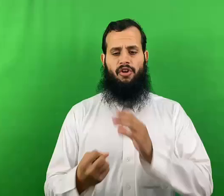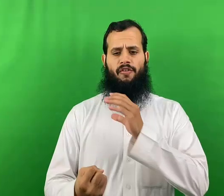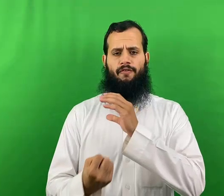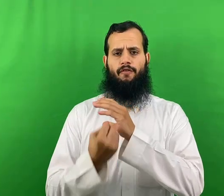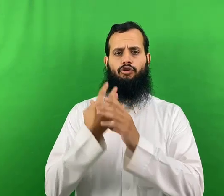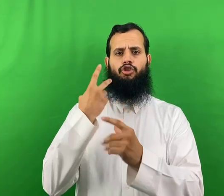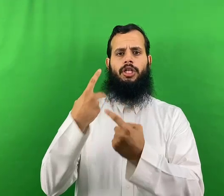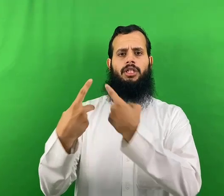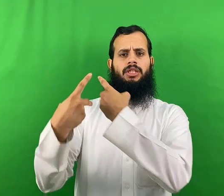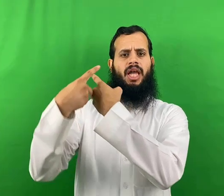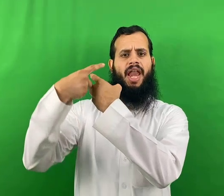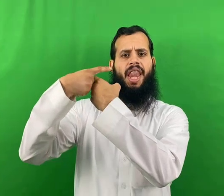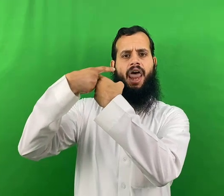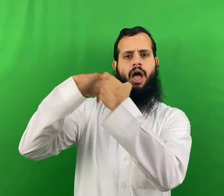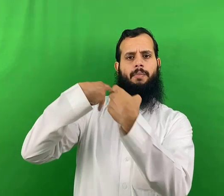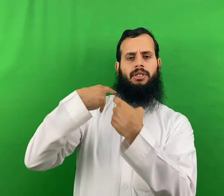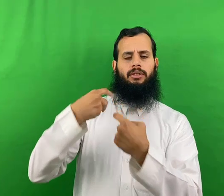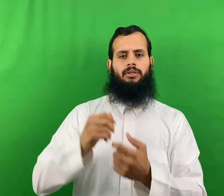فجاءة نقمتك